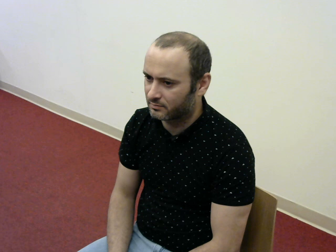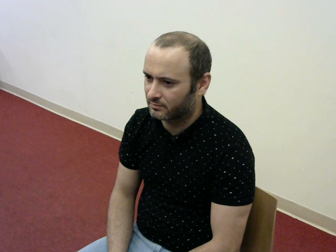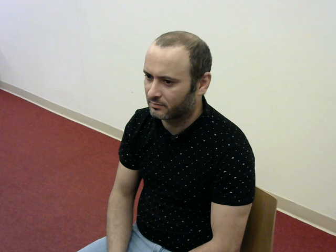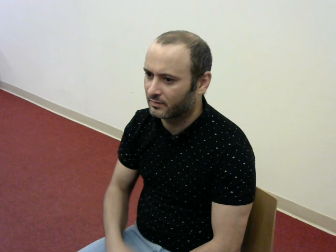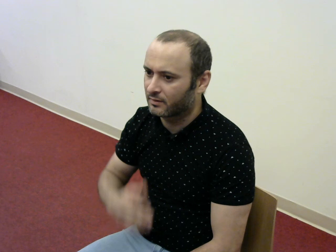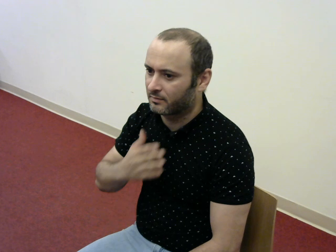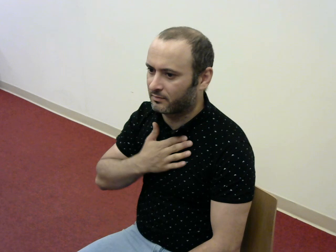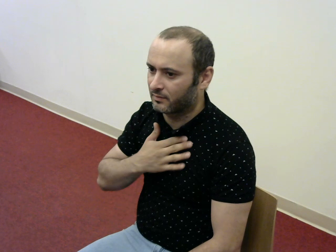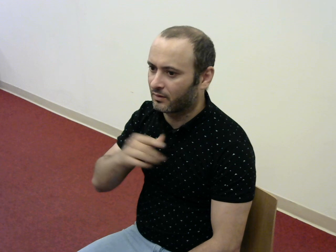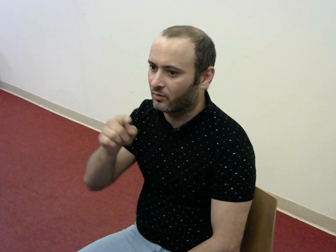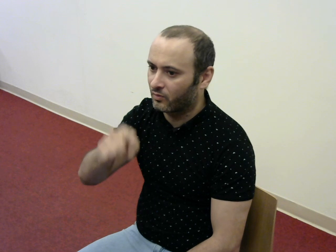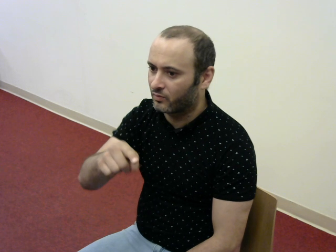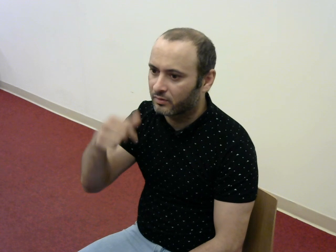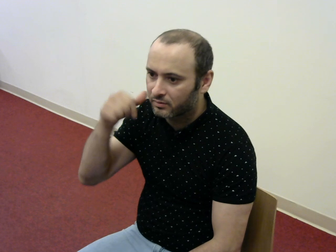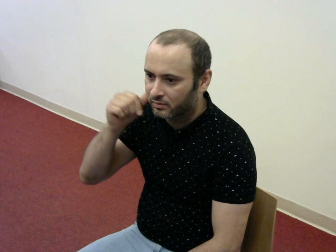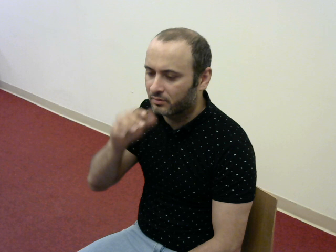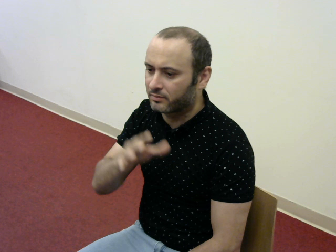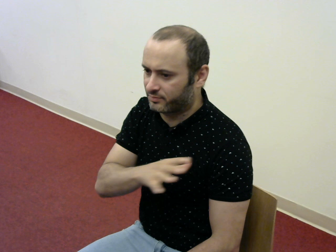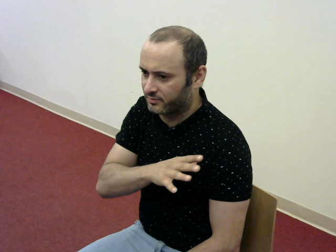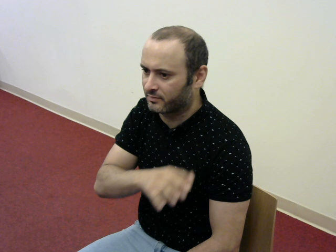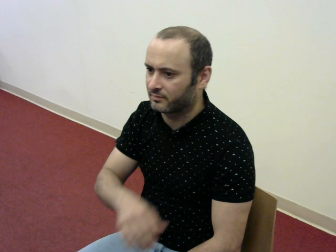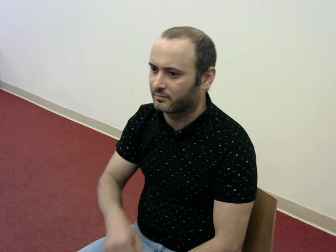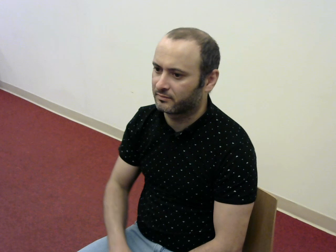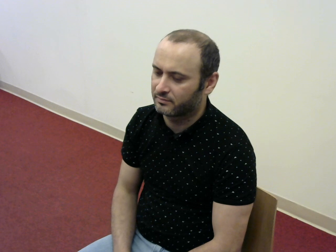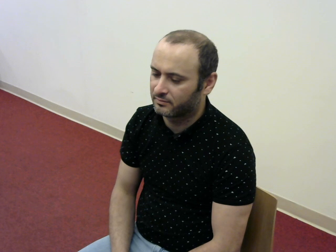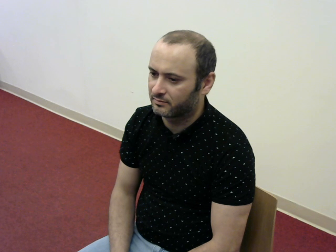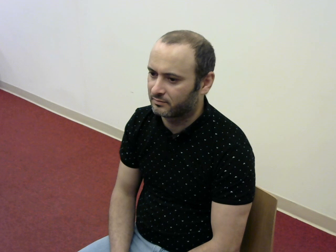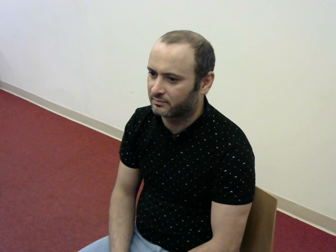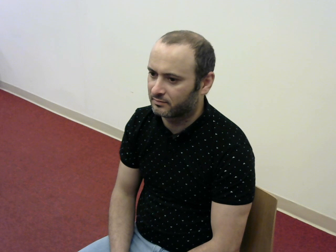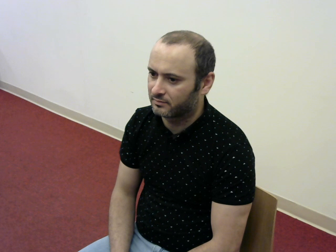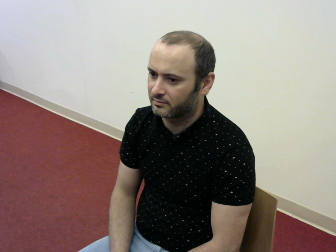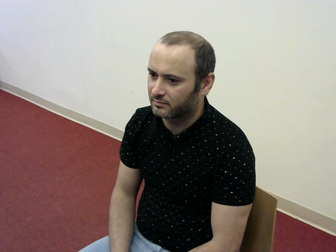Mən orda dünən olmuşam